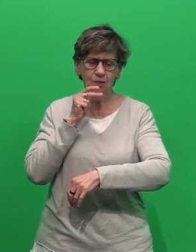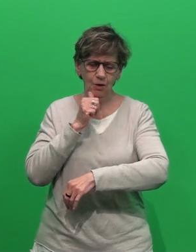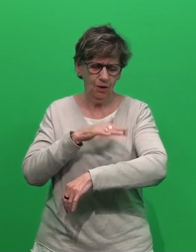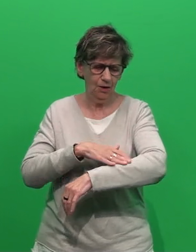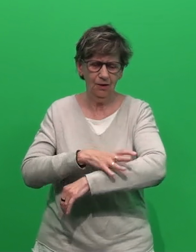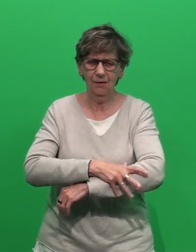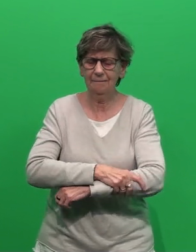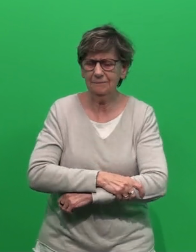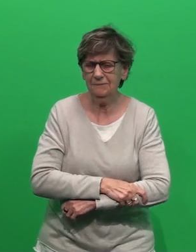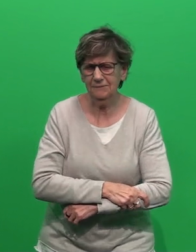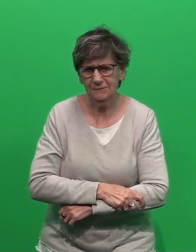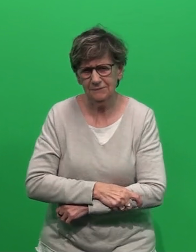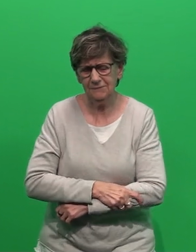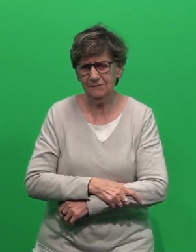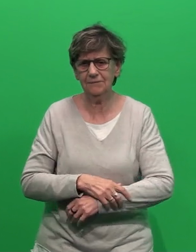Em fa mal el braç.